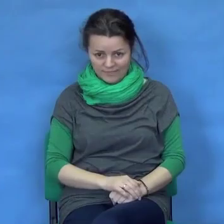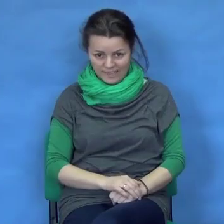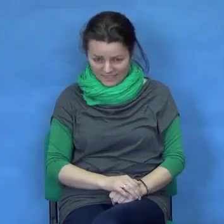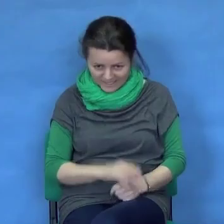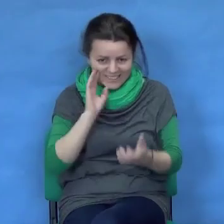Powtórzę.